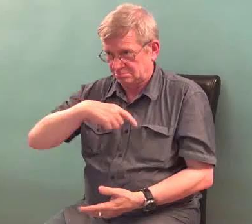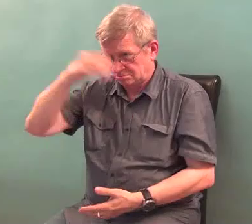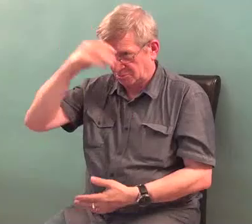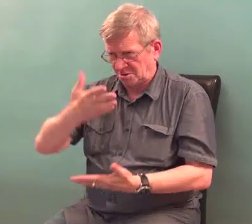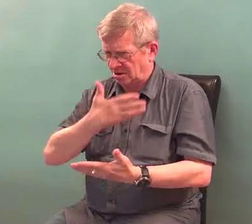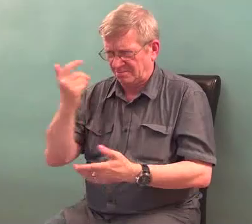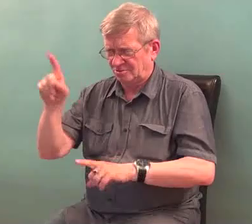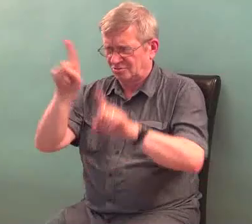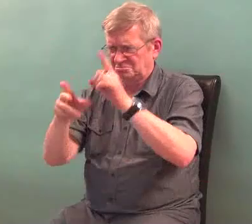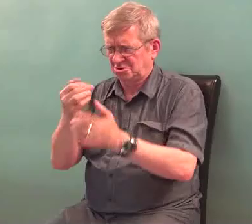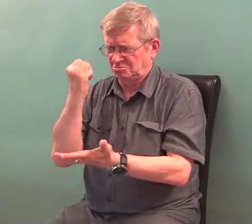Nie ma tłumacza, nie musi być.